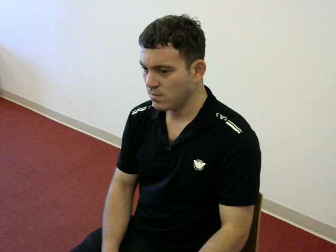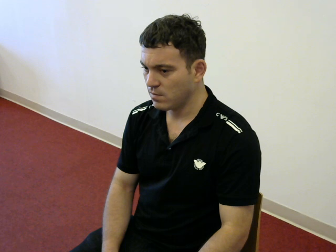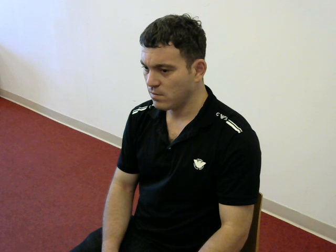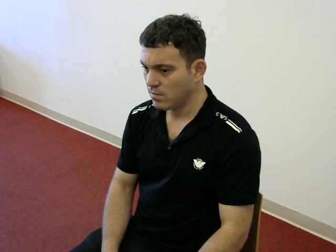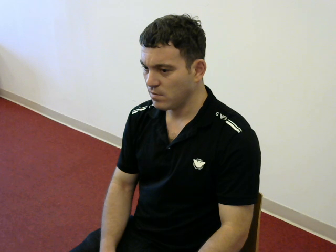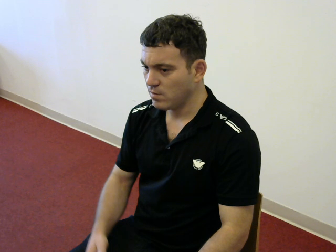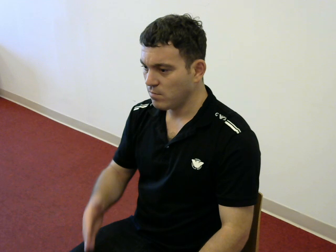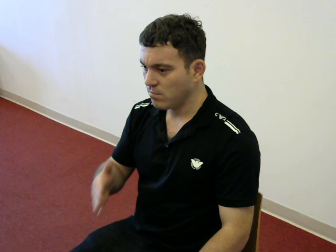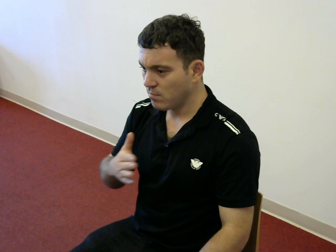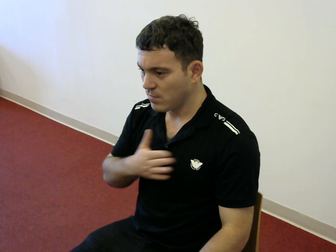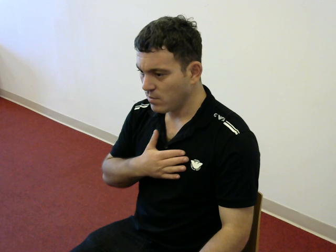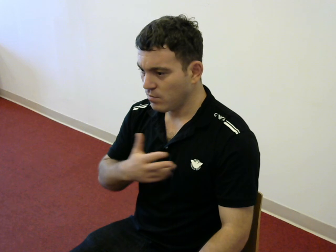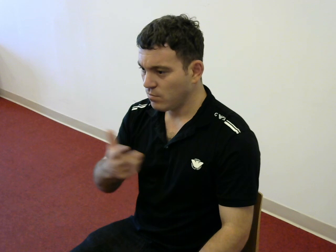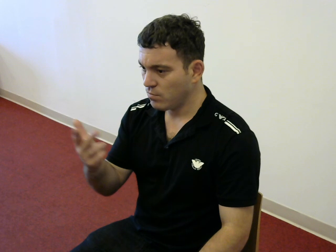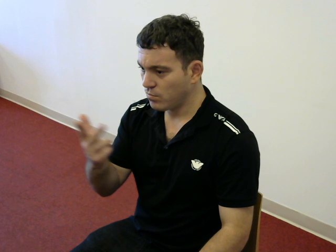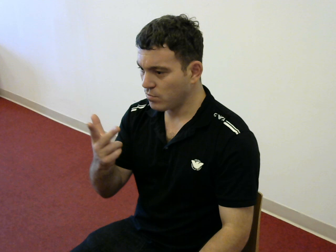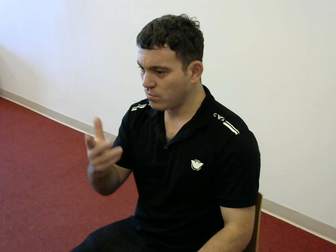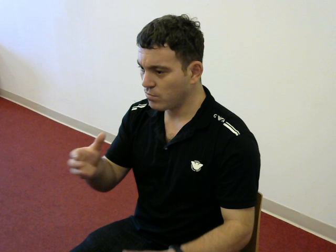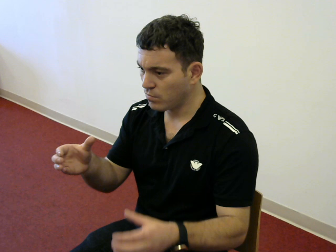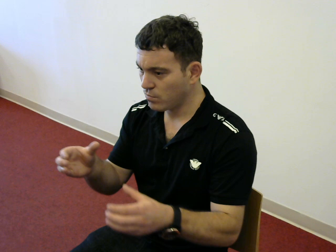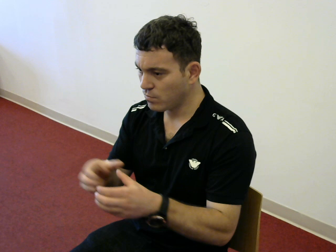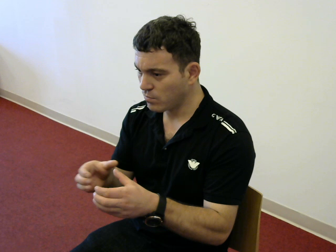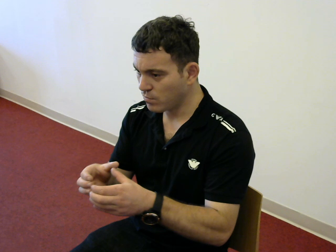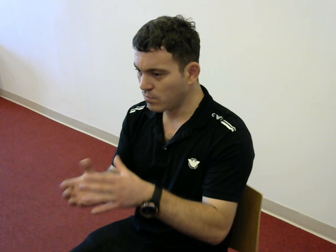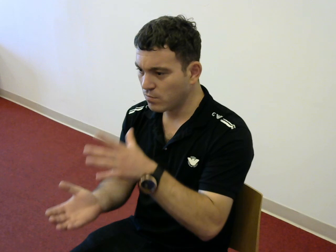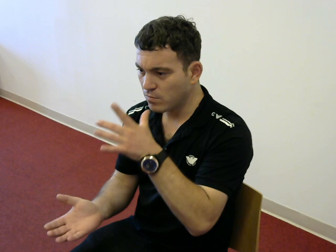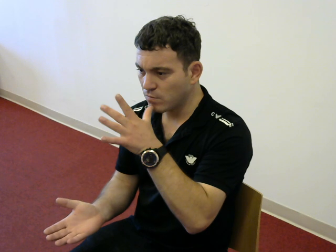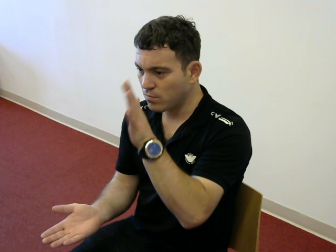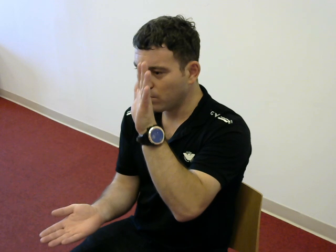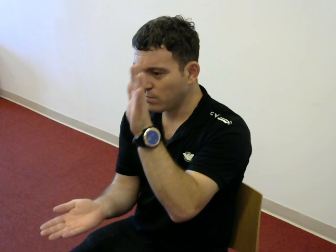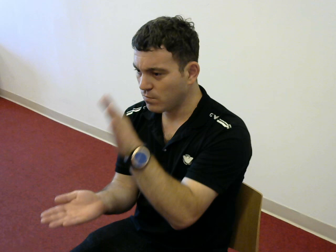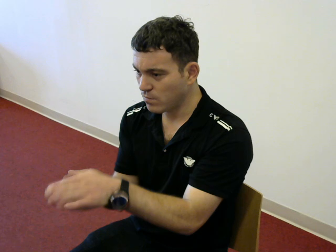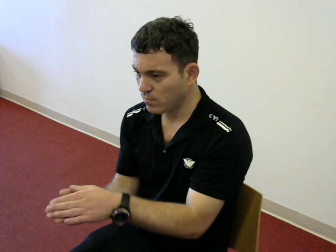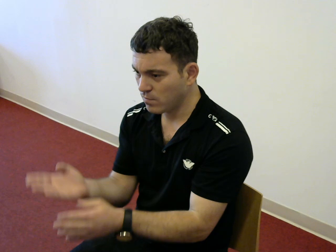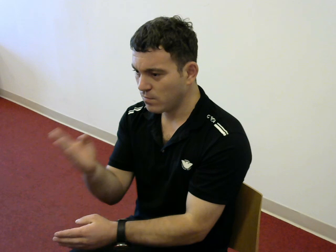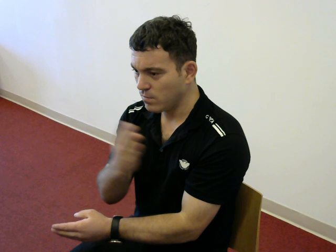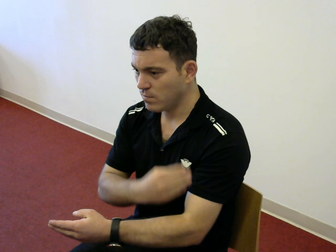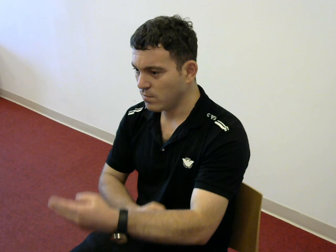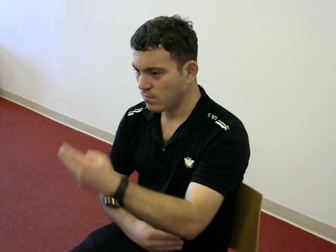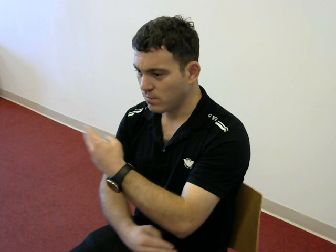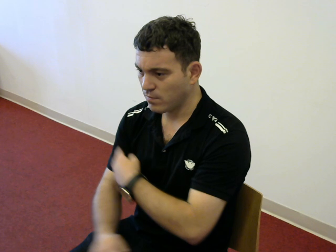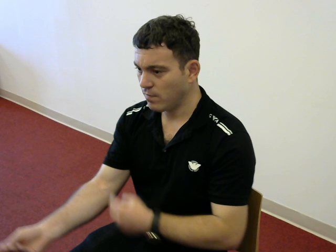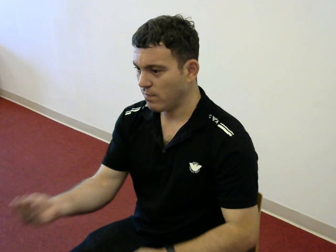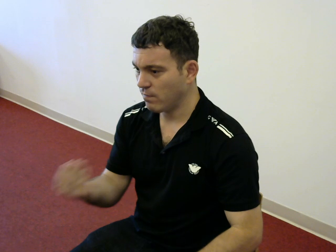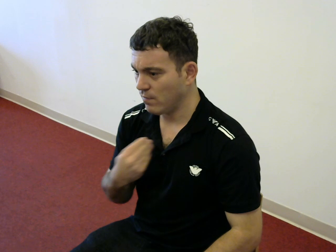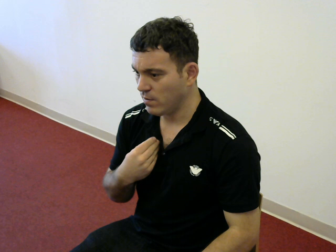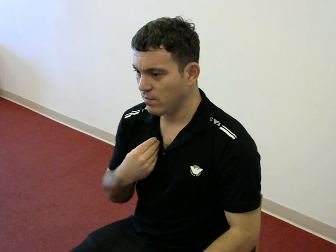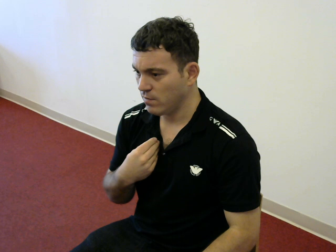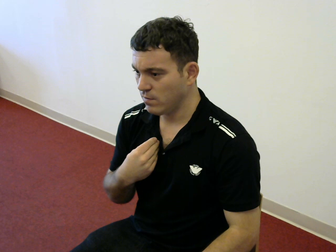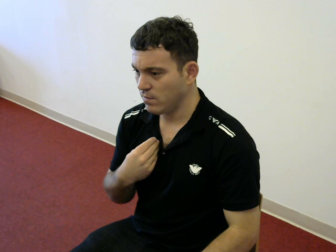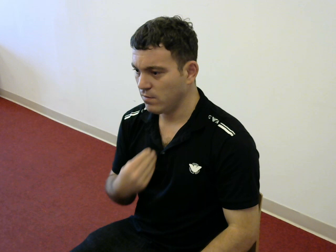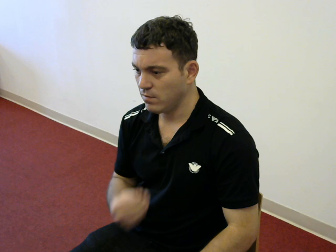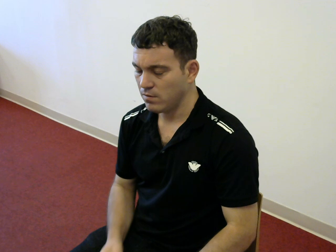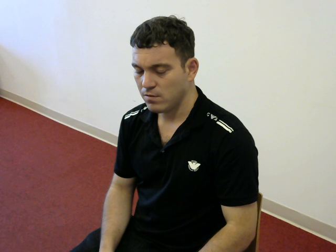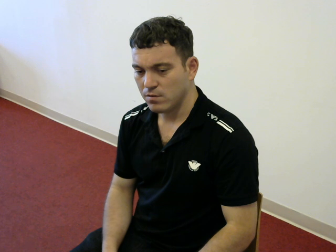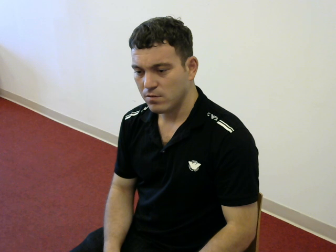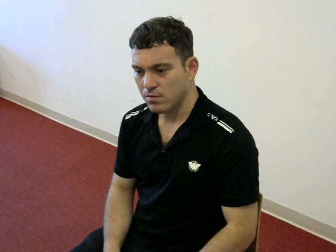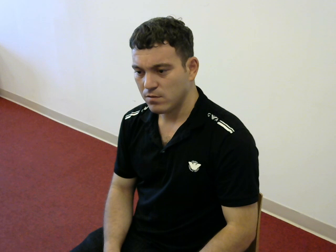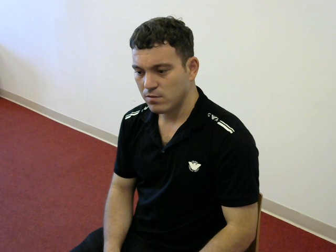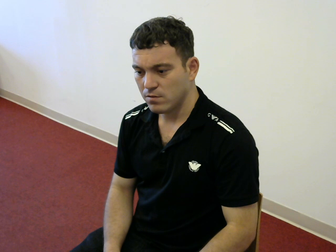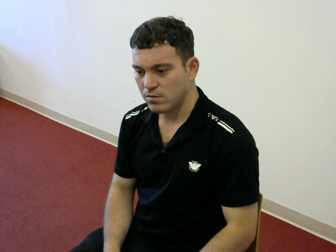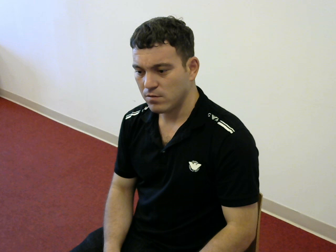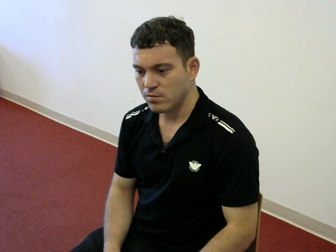Mənə III dərəcə müddətsiz əlillik verilib